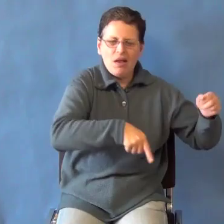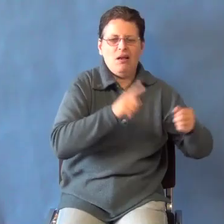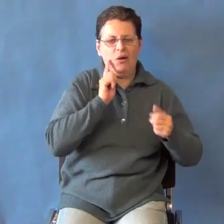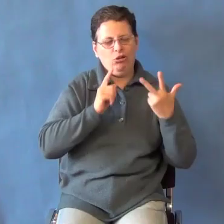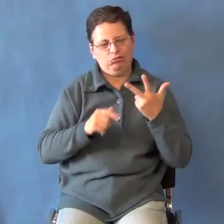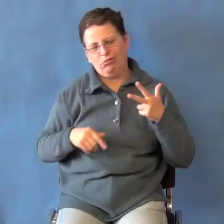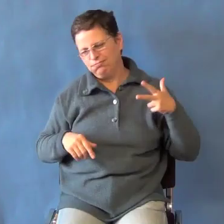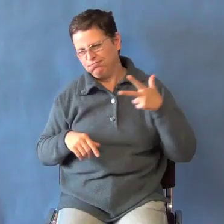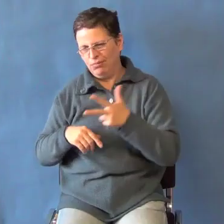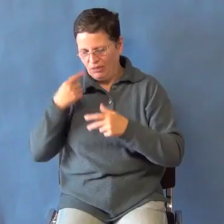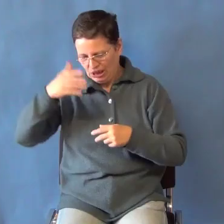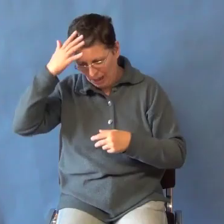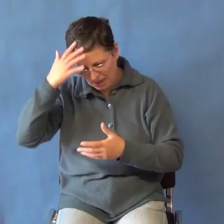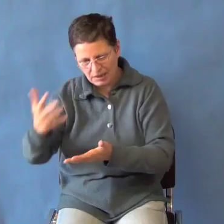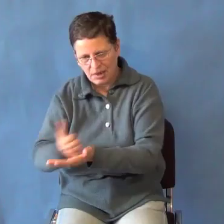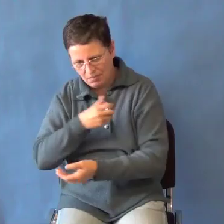Trzech chłopaków poszło w drugą stronę i znaleźli kapelusz.